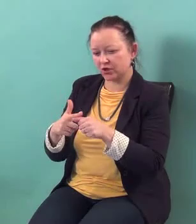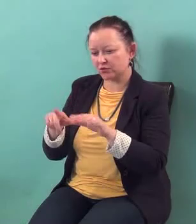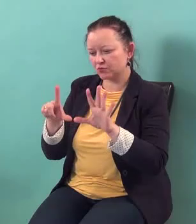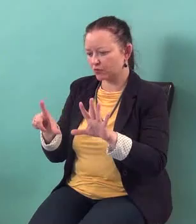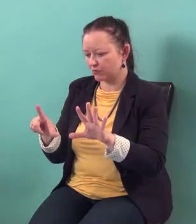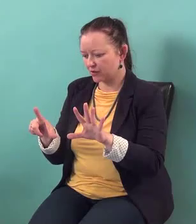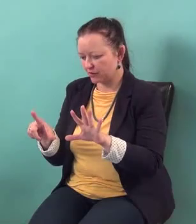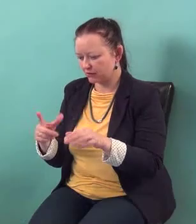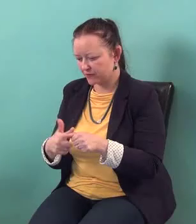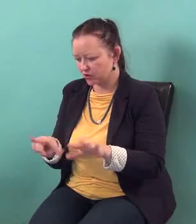Dwudziestego siódmego.